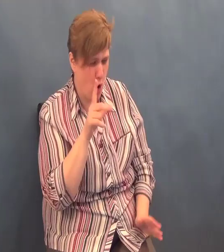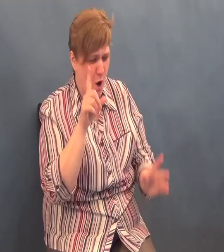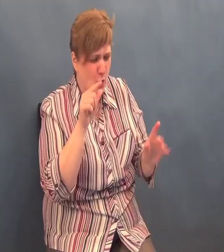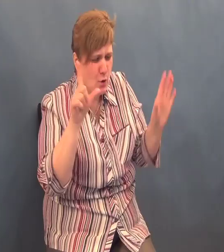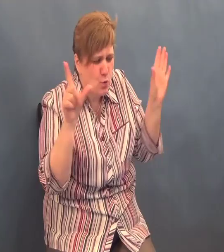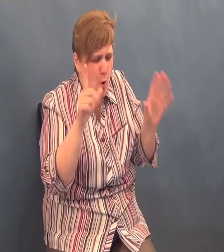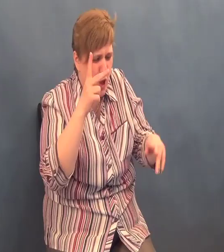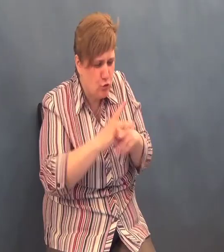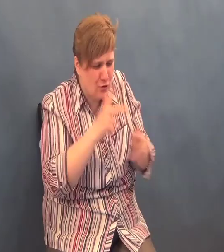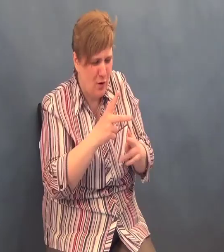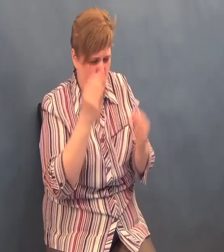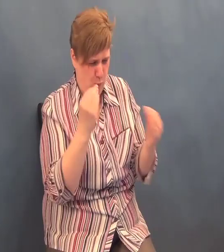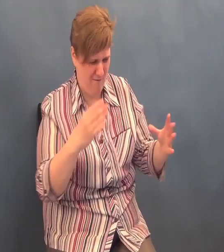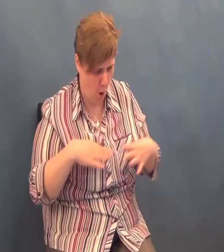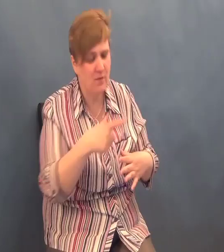Od siódmej trzydzieści wolne, było tak blisko.